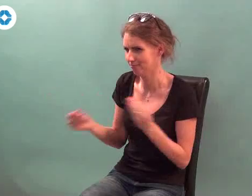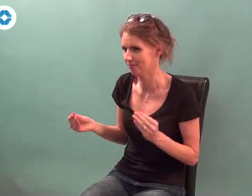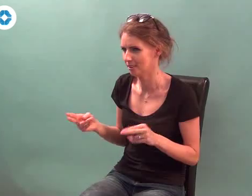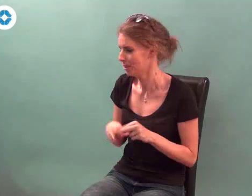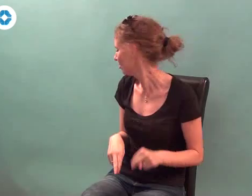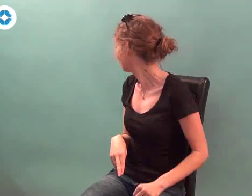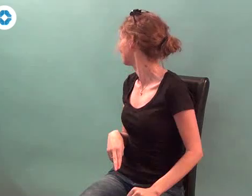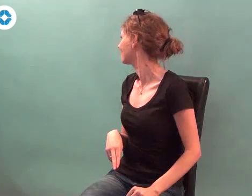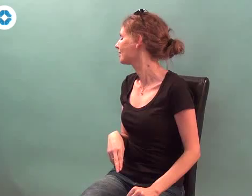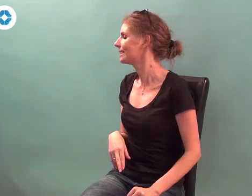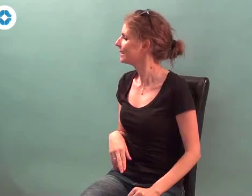Policjant widzi to i kręci głową.